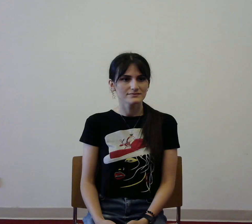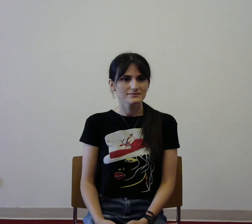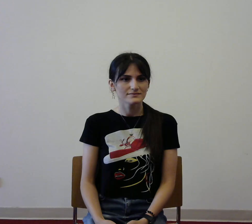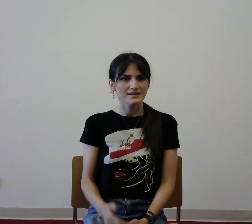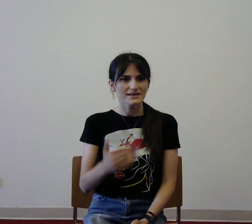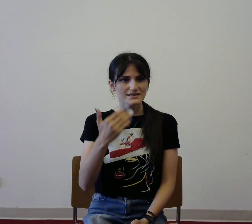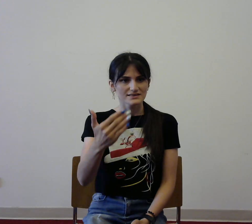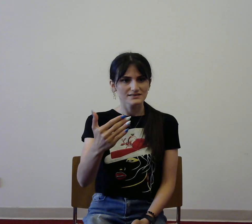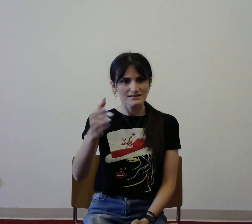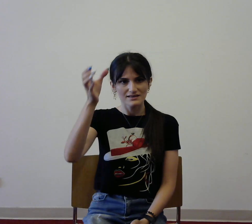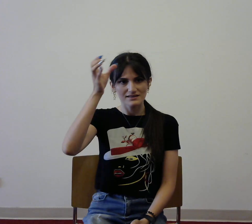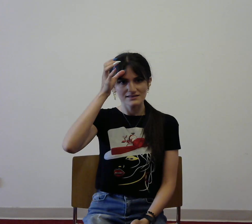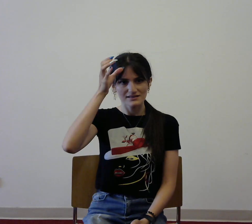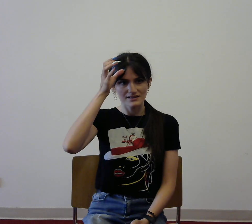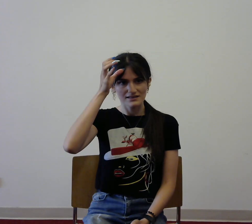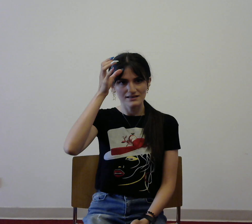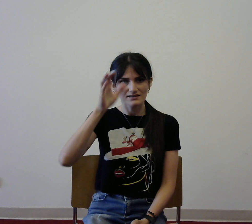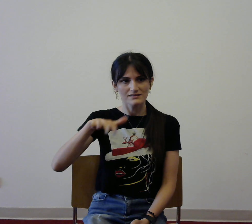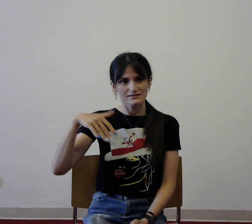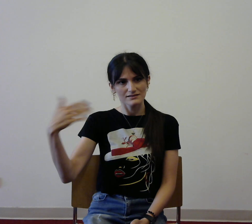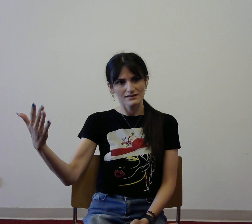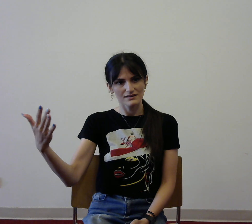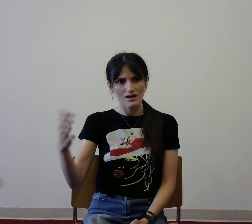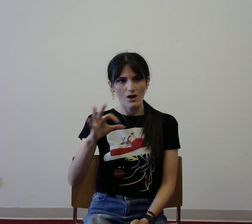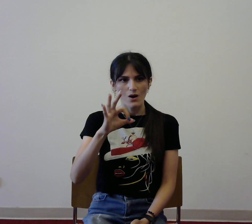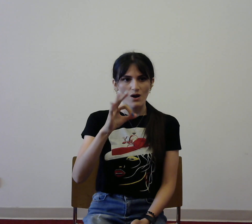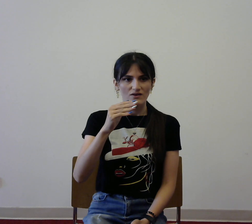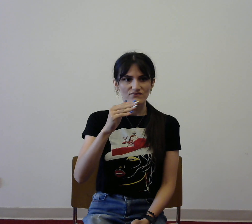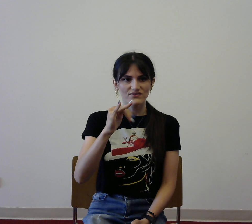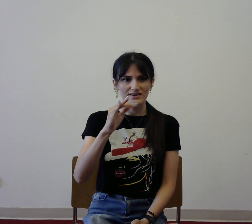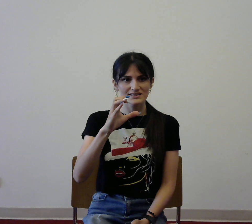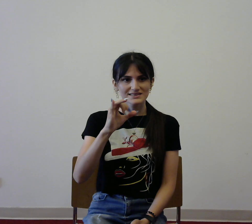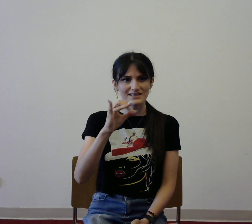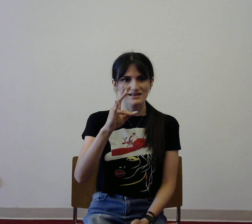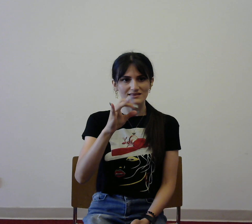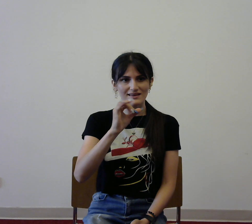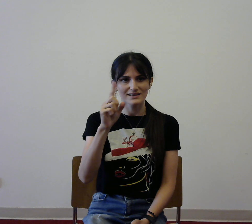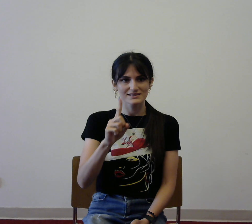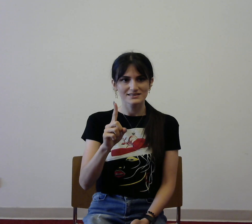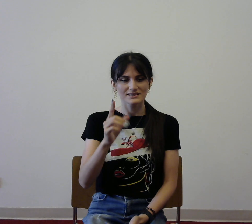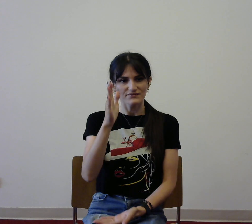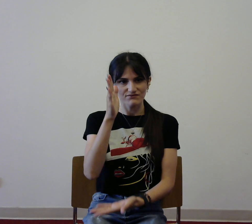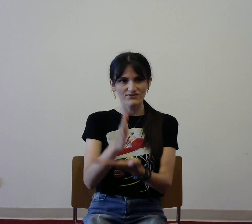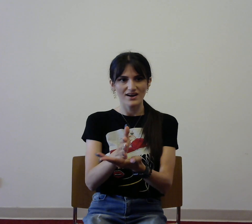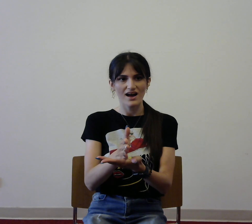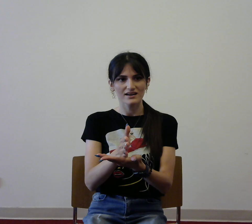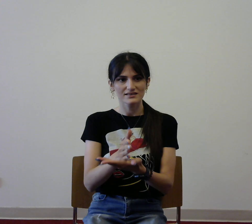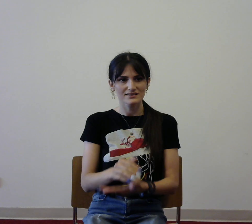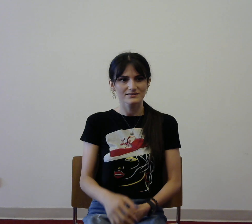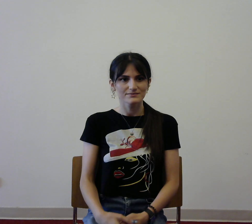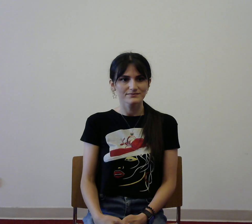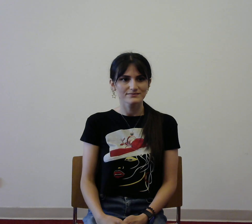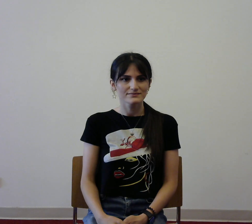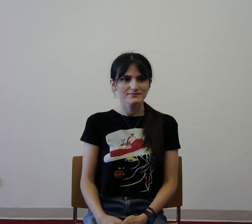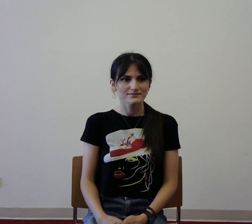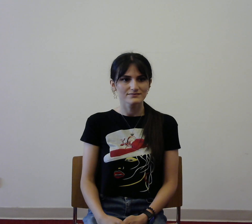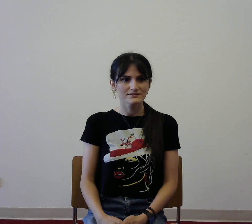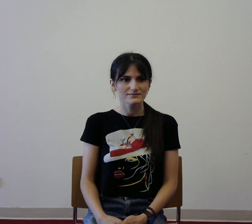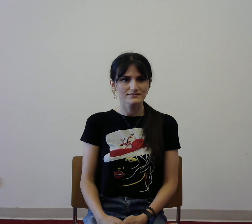Sizin Elmlər Akademiyası tərəfdə ofisiniz varmı?